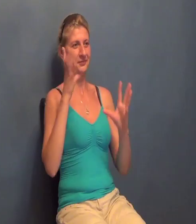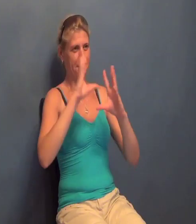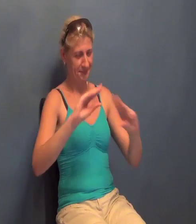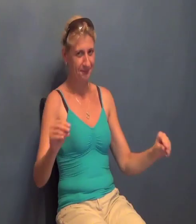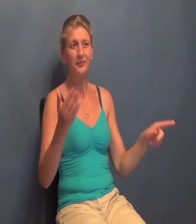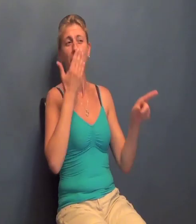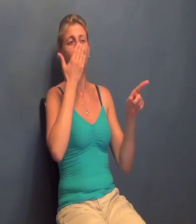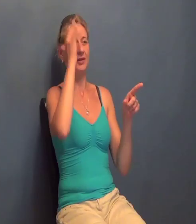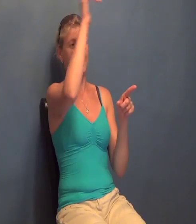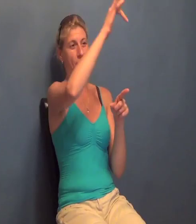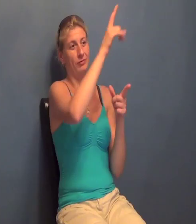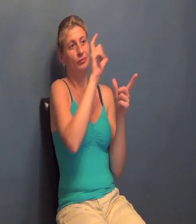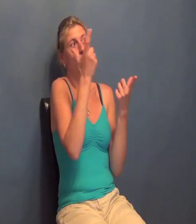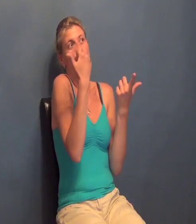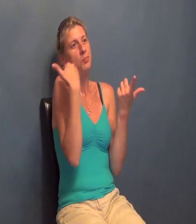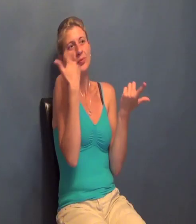A co było w środku?